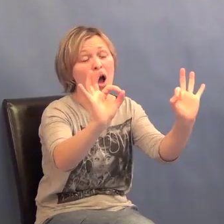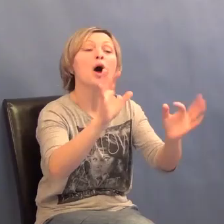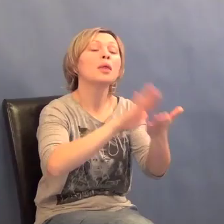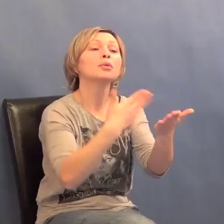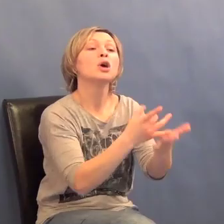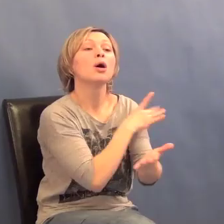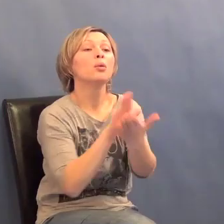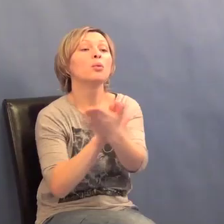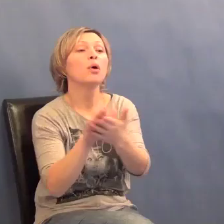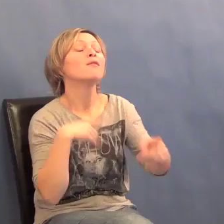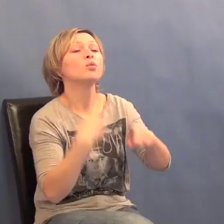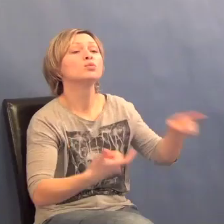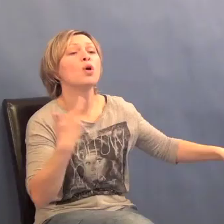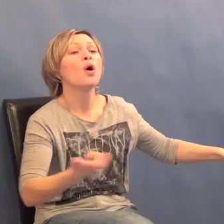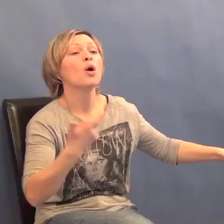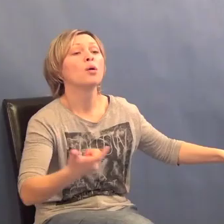Jeżeli cioci zabraknie to co z wujkiem?